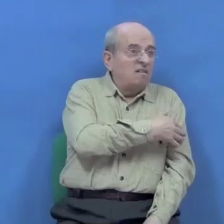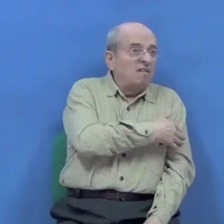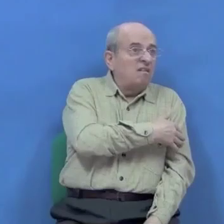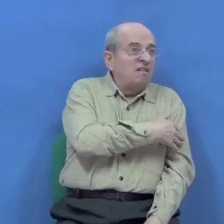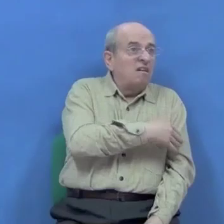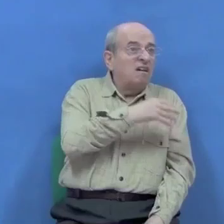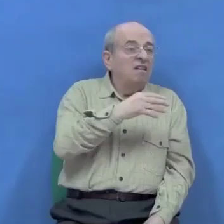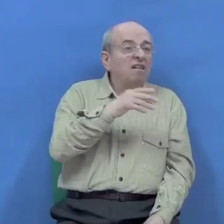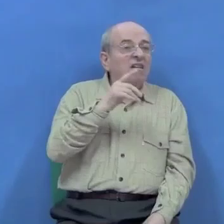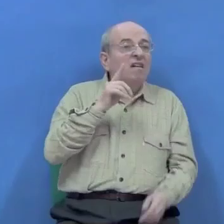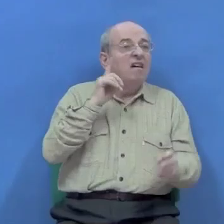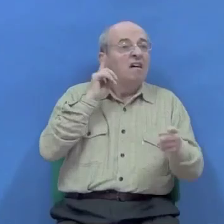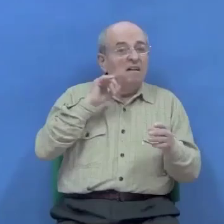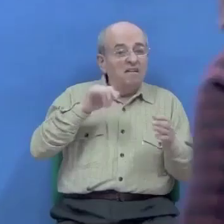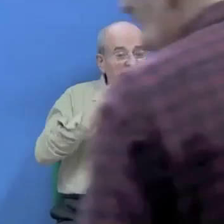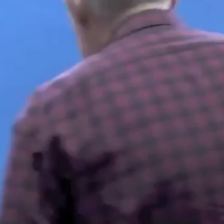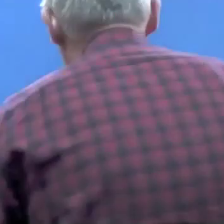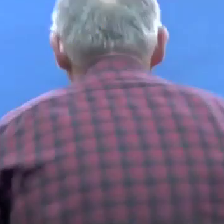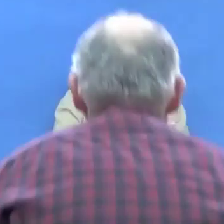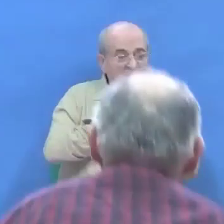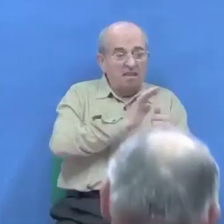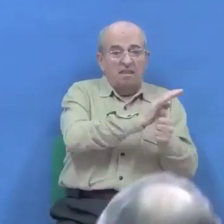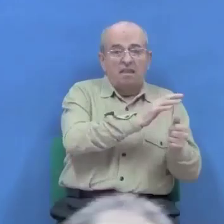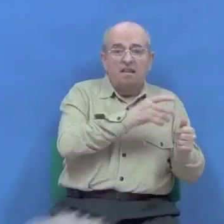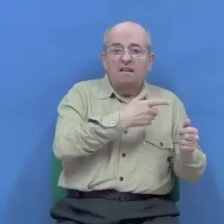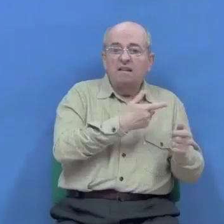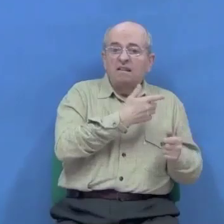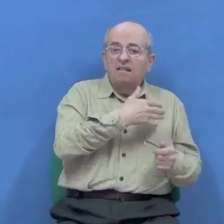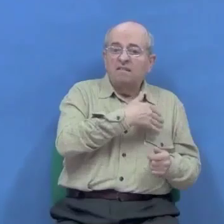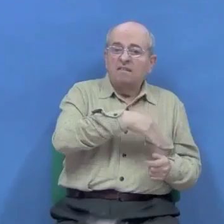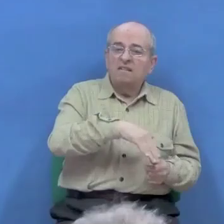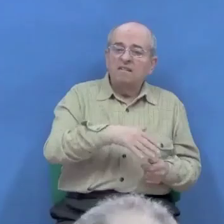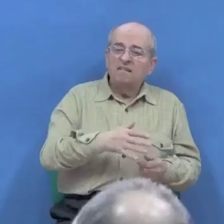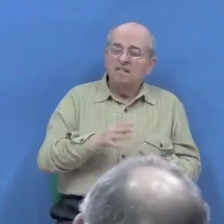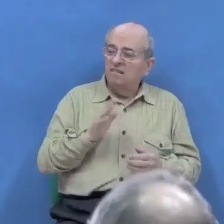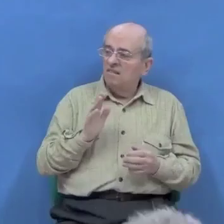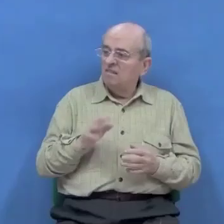Są ludzie, którzy stracili rękę w wypadku.